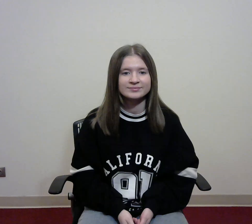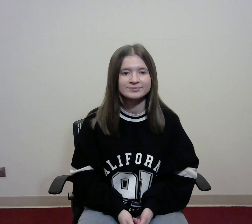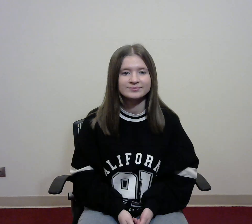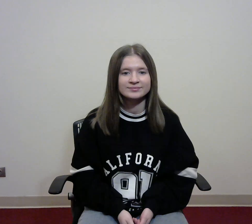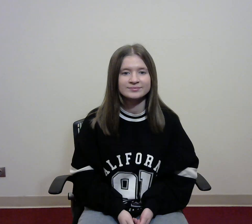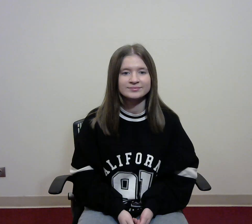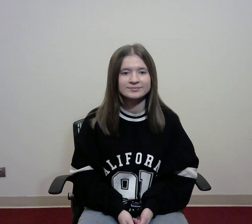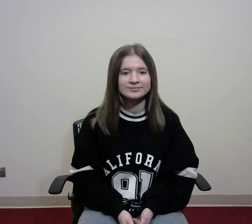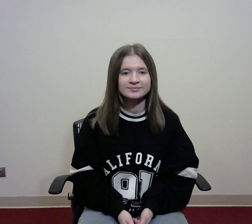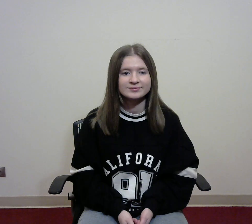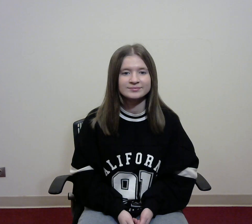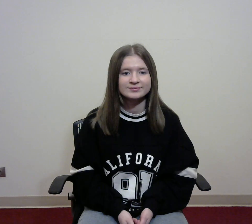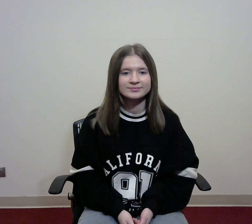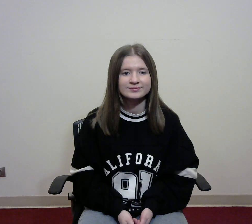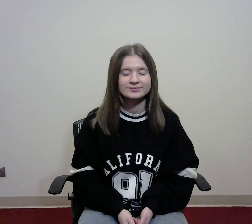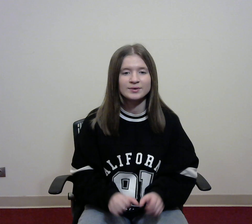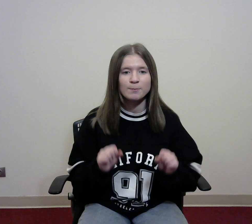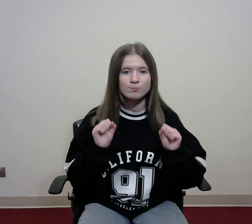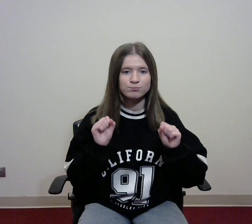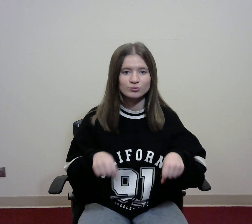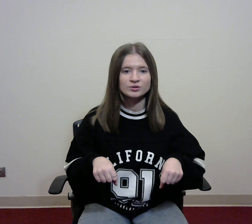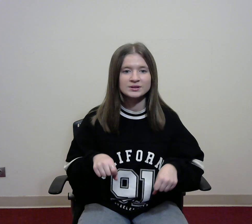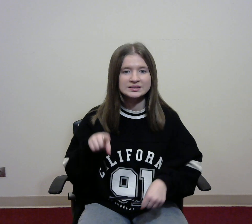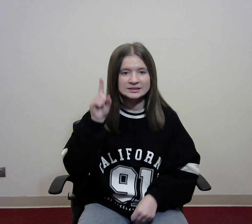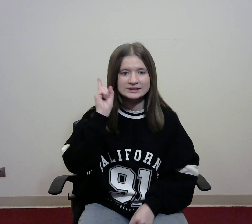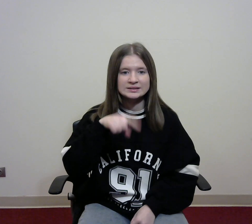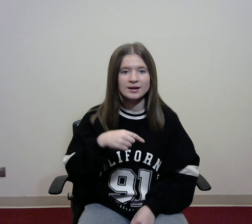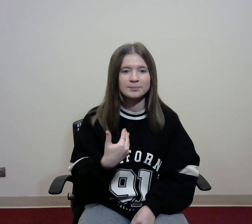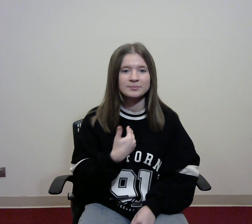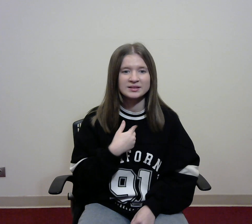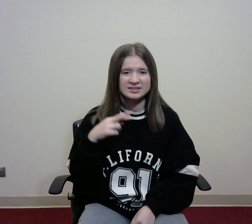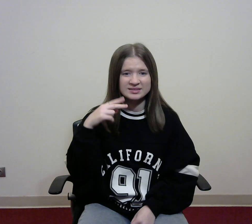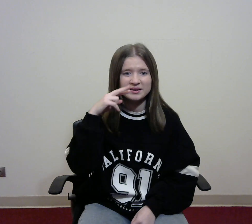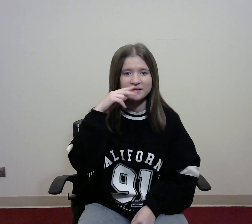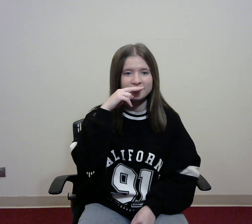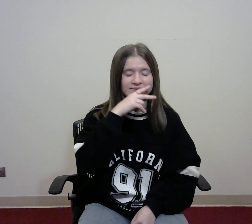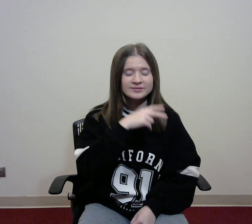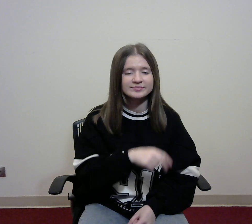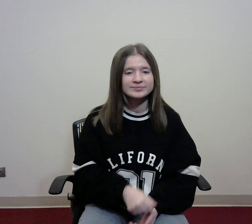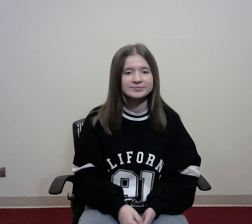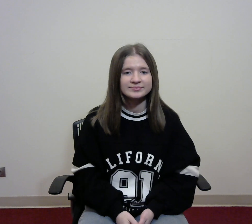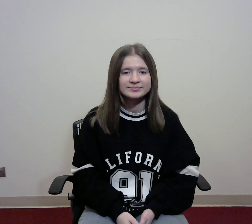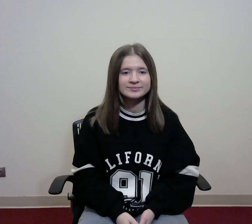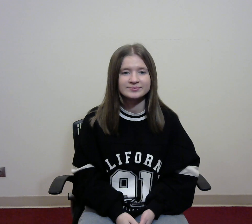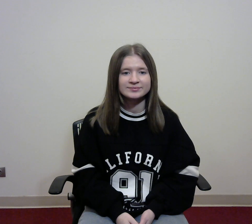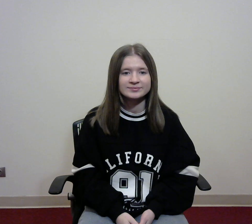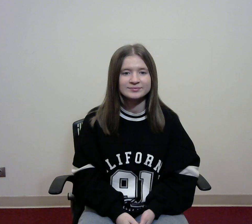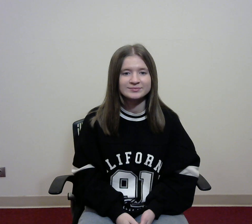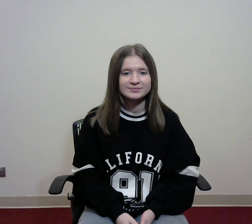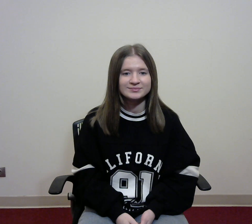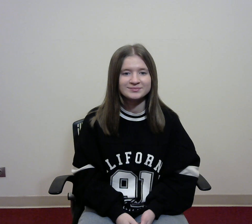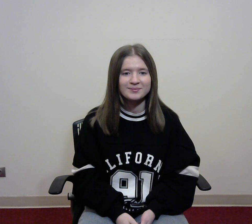Ola bilər mən zəhərlənmişəm